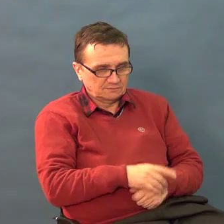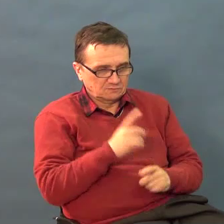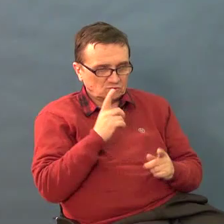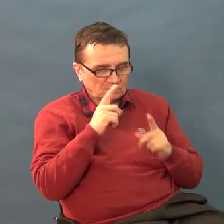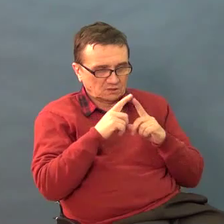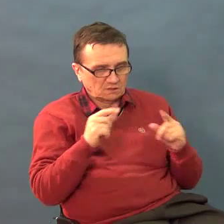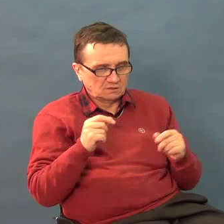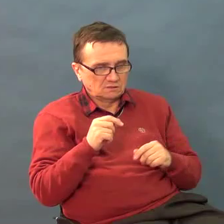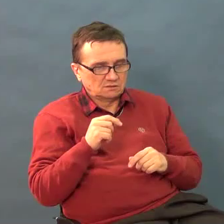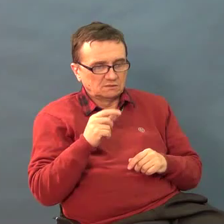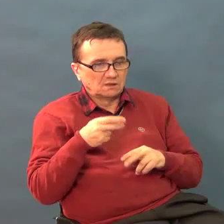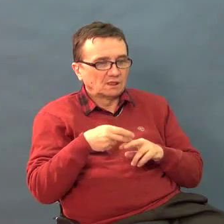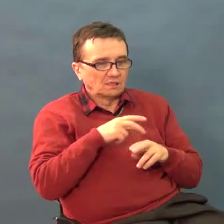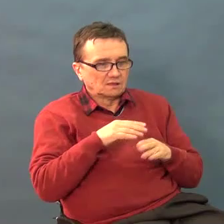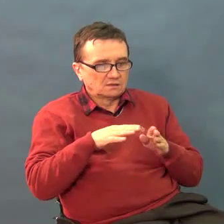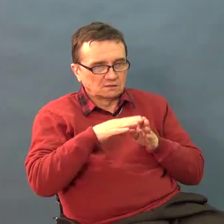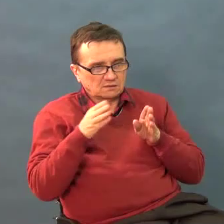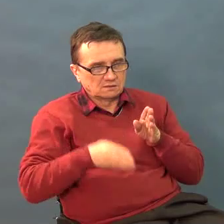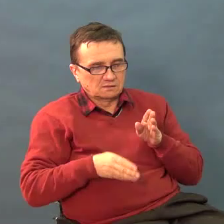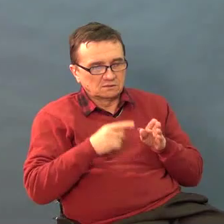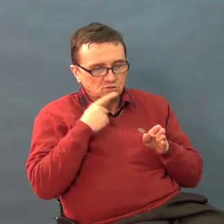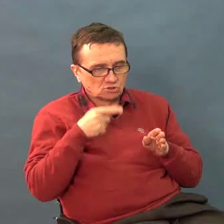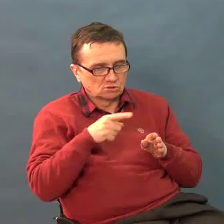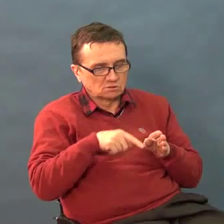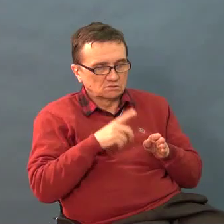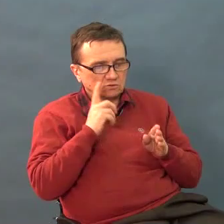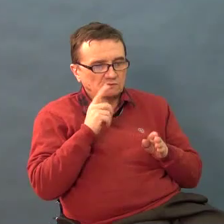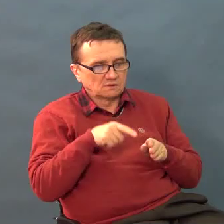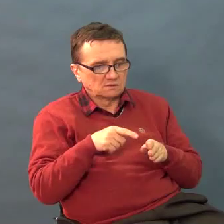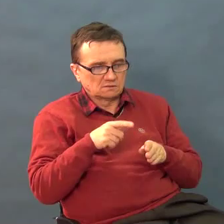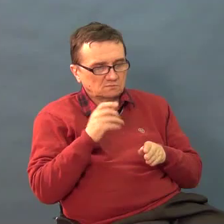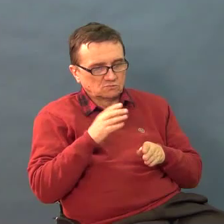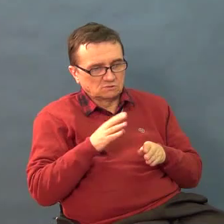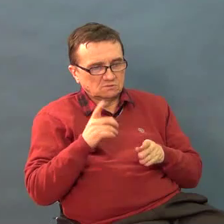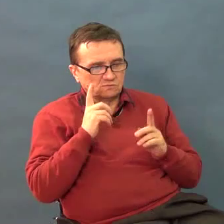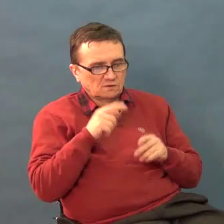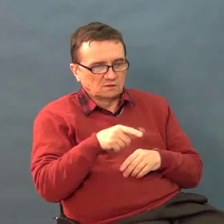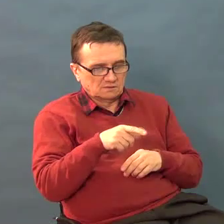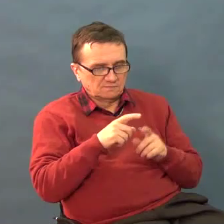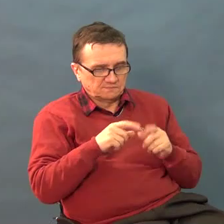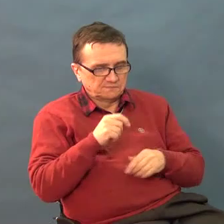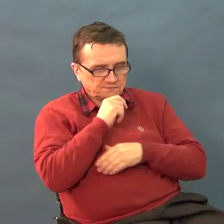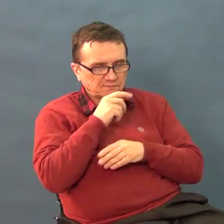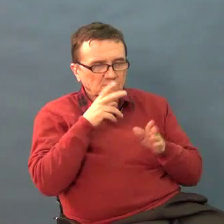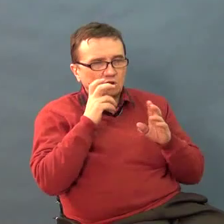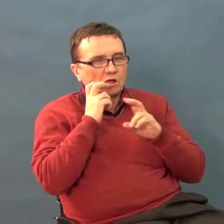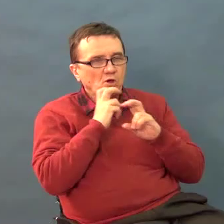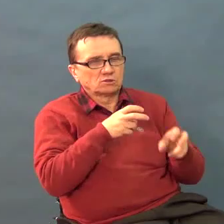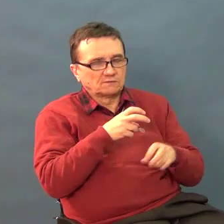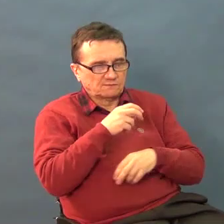Trójkątny znak ostrzega, że na peronie kolejowym trzeba uważać na krawędź, ponieważ można spaść.